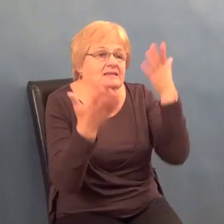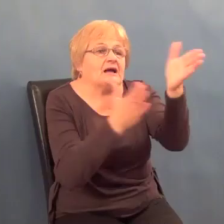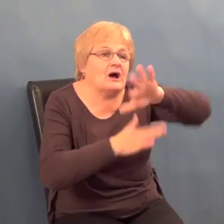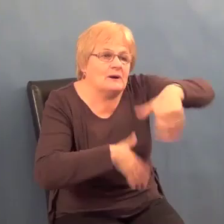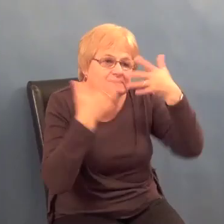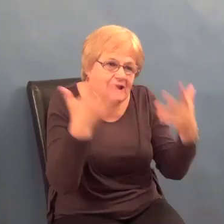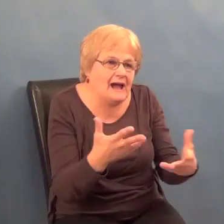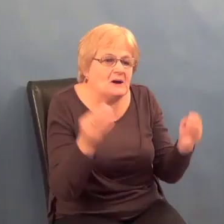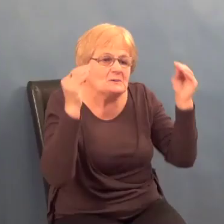Chce rybę ukraść.